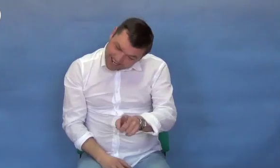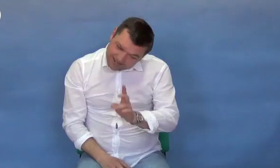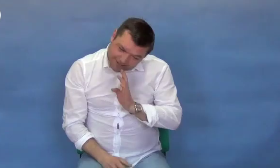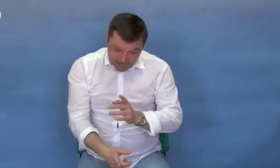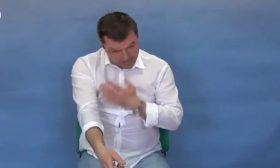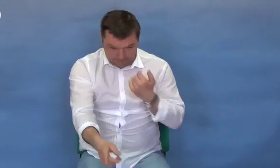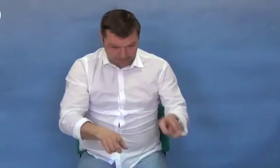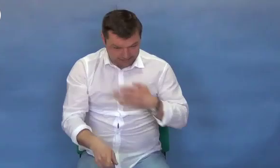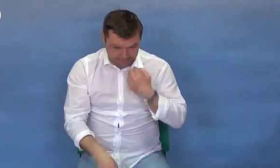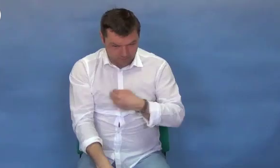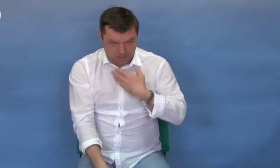Podobnie takiego znaku nie ma w Polsce.